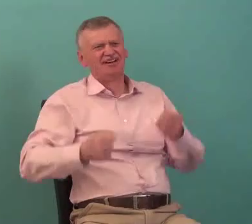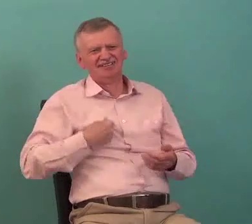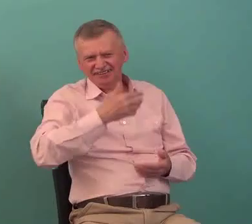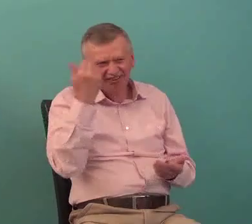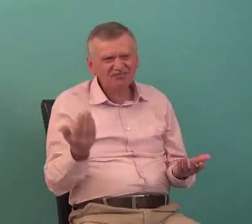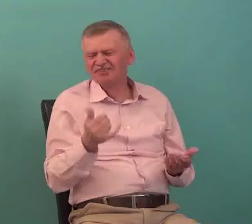Nie mogę.